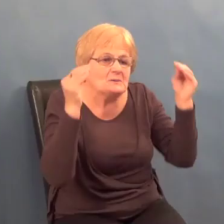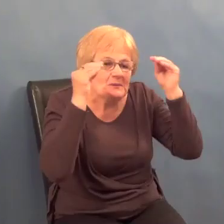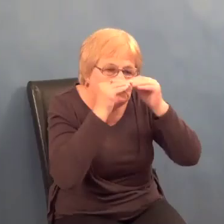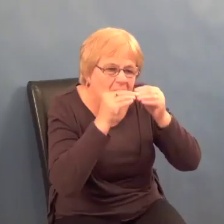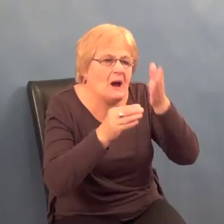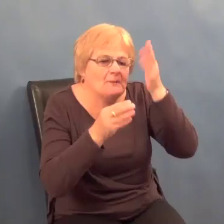Dotykają się pyskami.